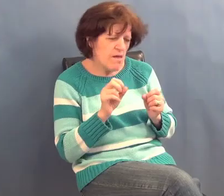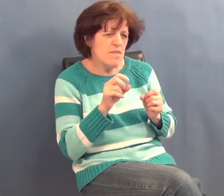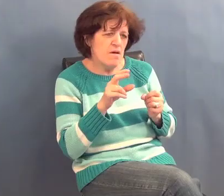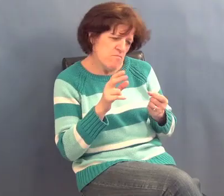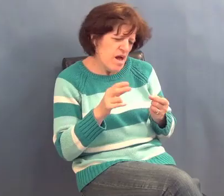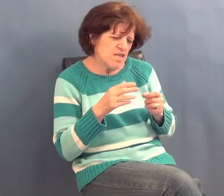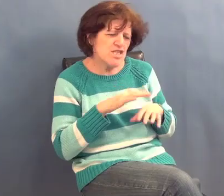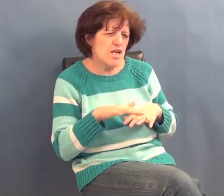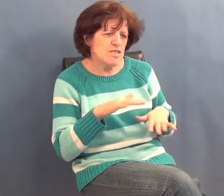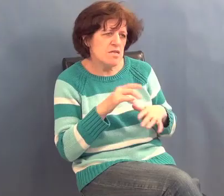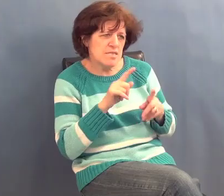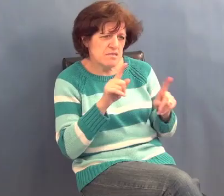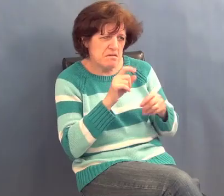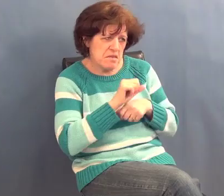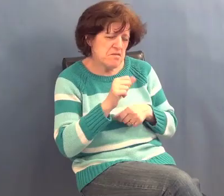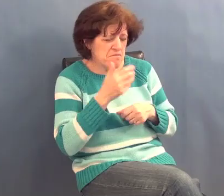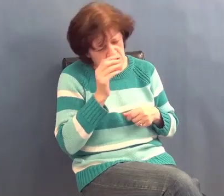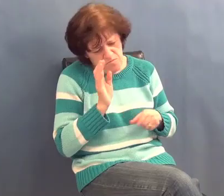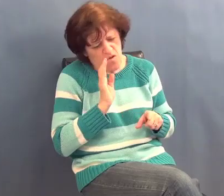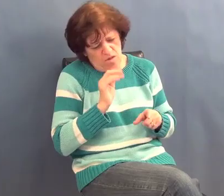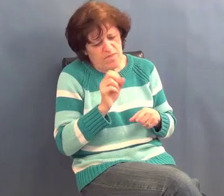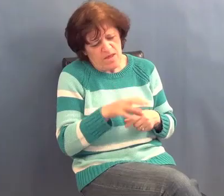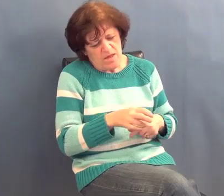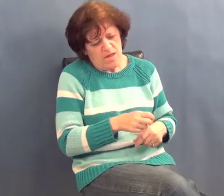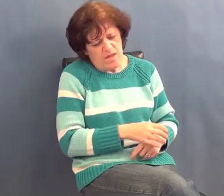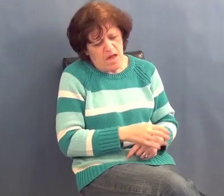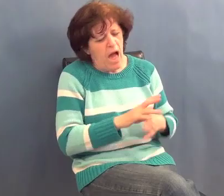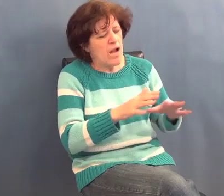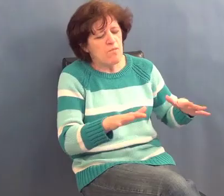Tak, podobno jest taki znak, że jest śliska powierzchnia.